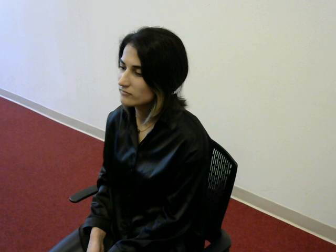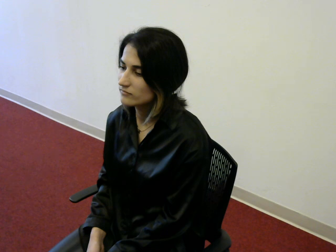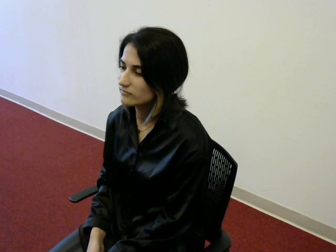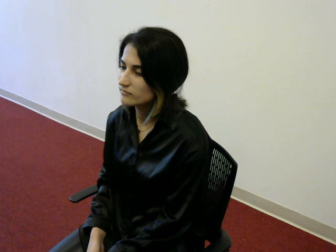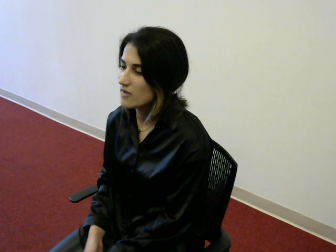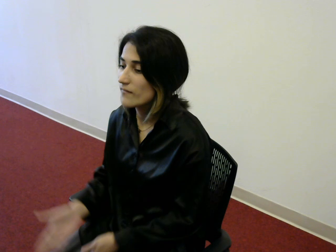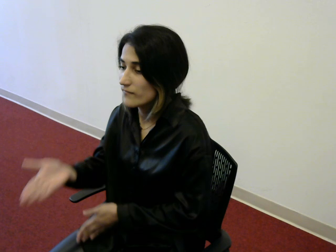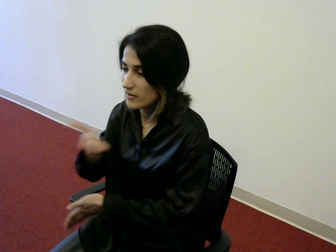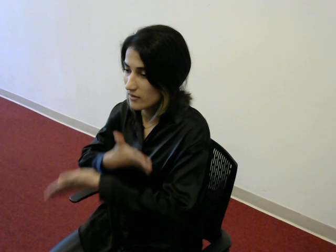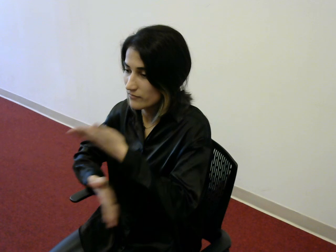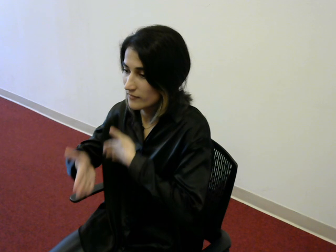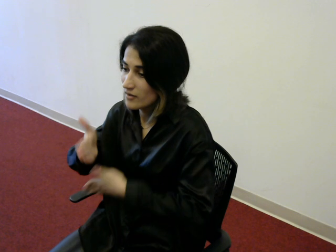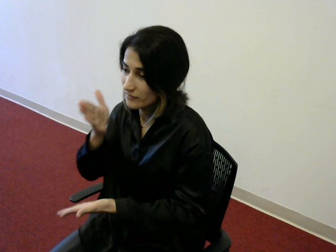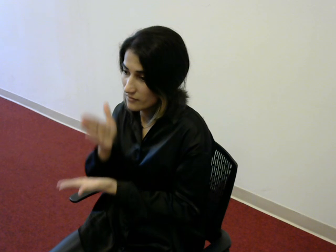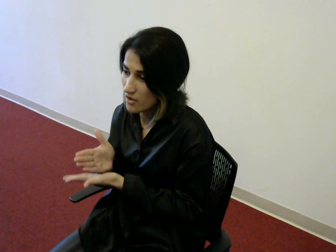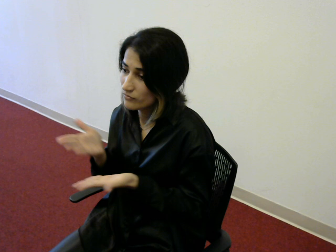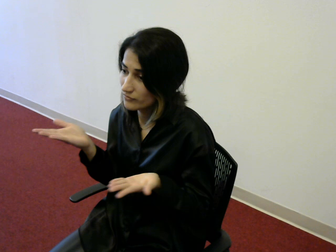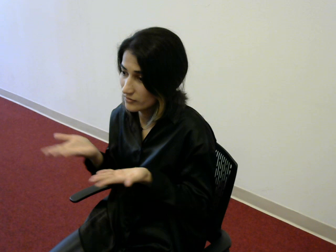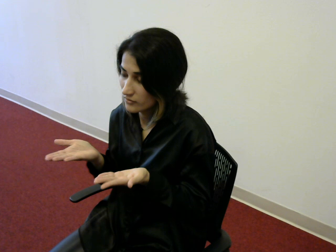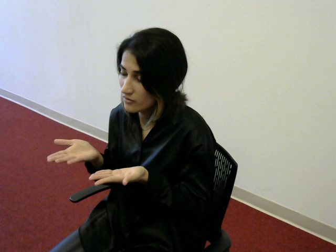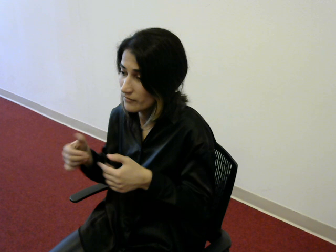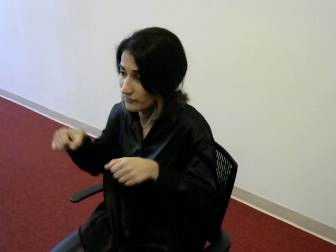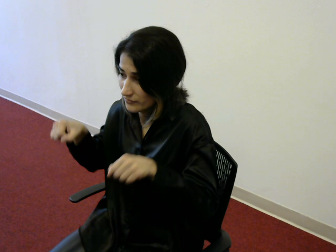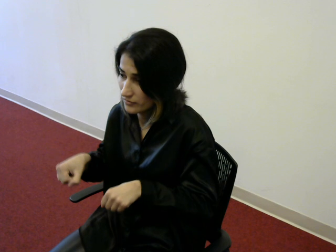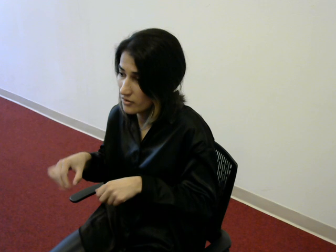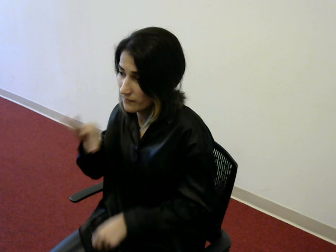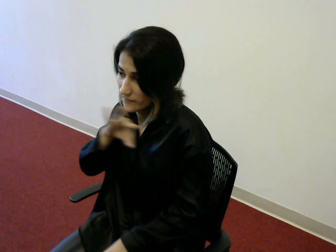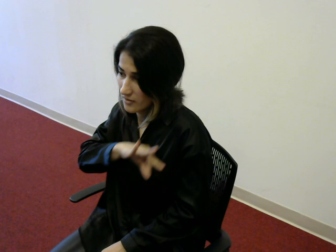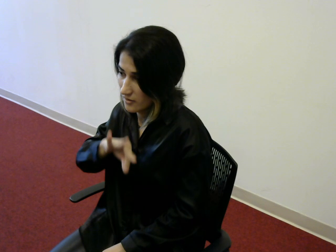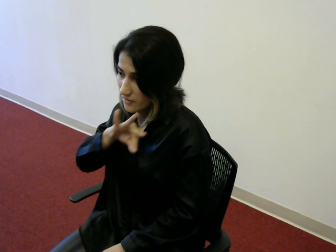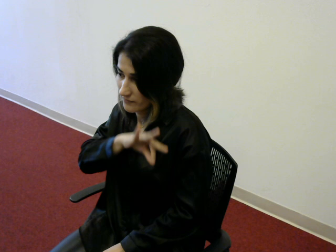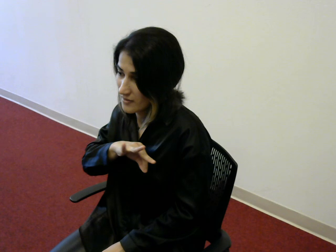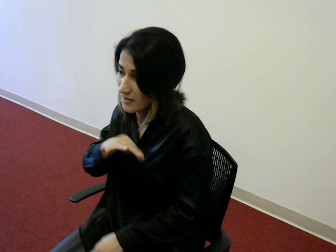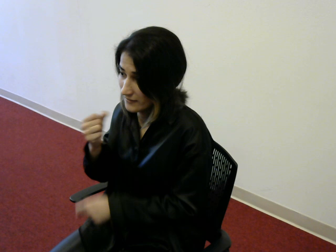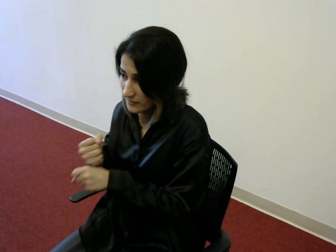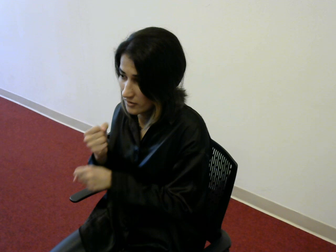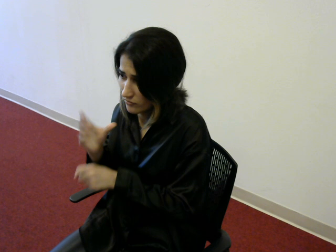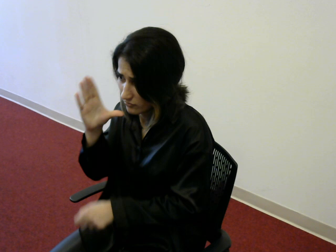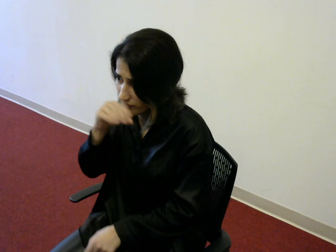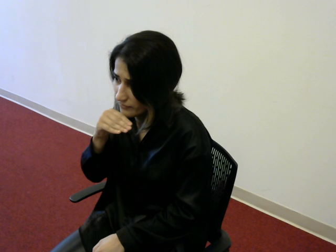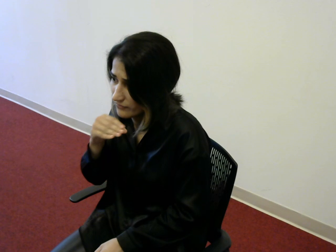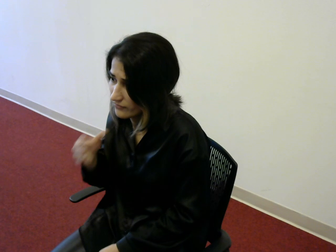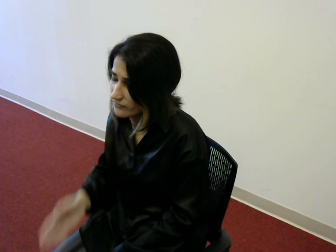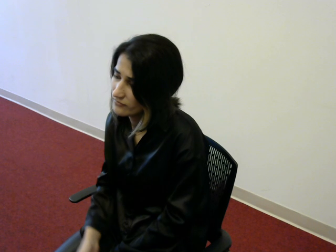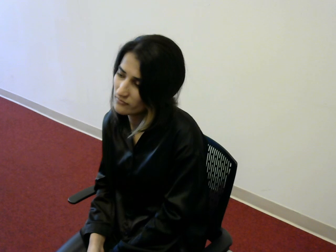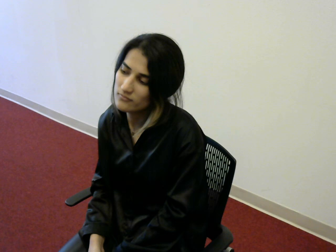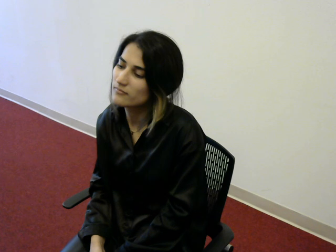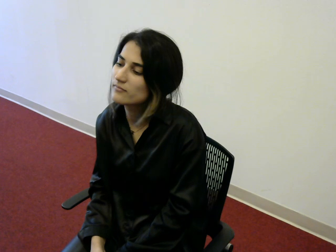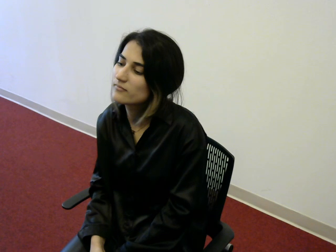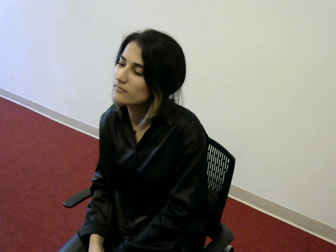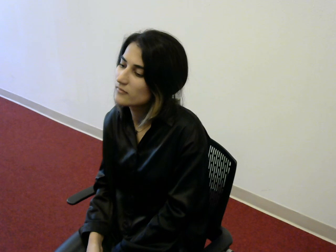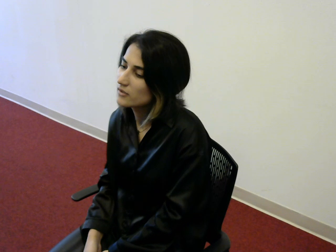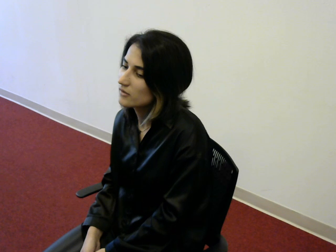Əlilliyim var, hansı hüquqlardan istifadə edə bilərəm?